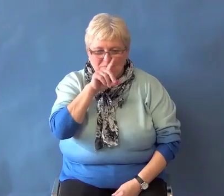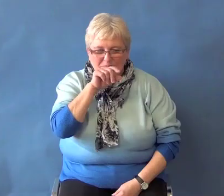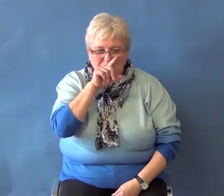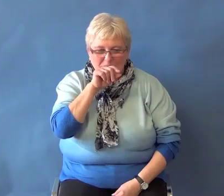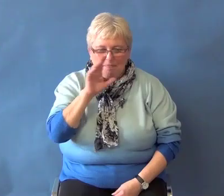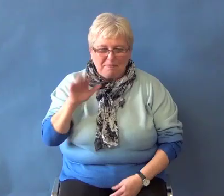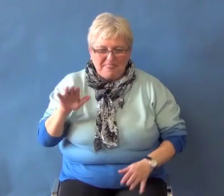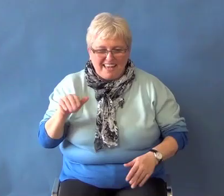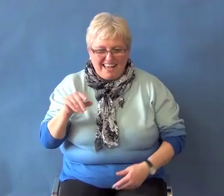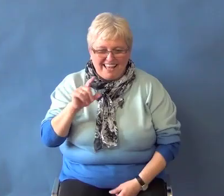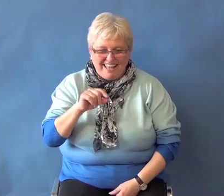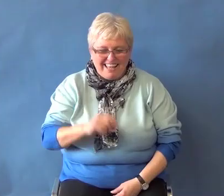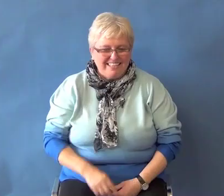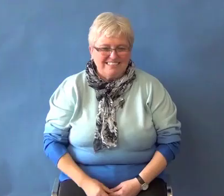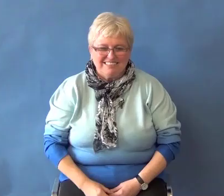Ptak.